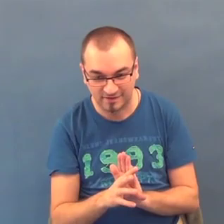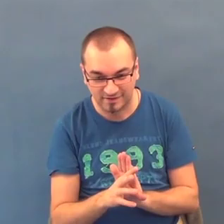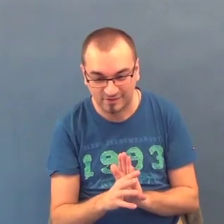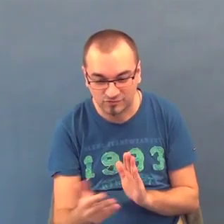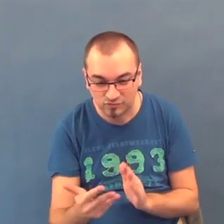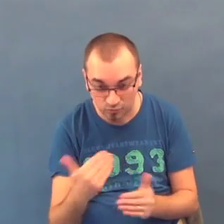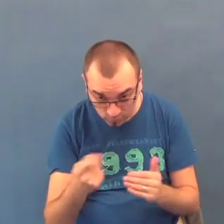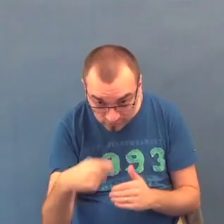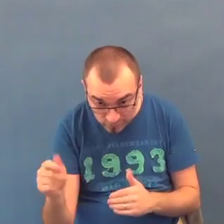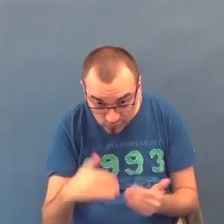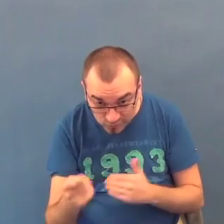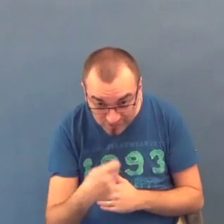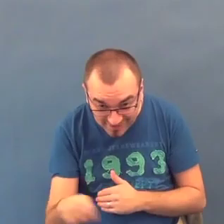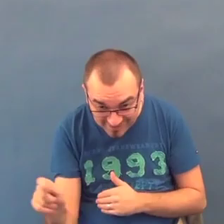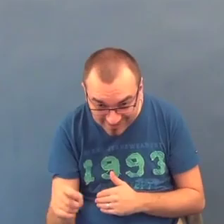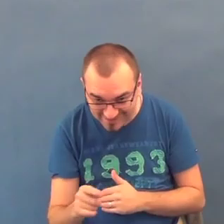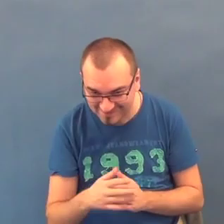Gdzie? Wyjeżdżasz w góry?